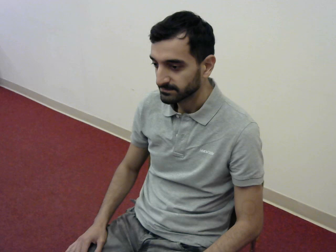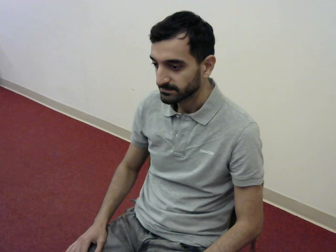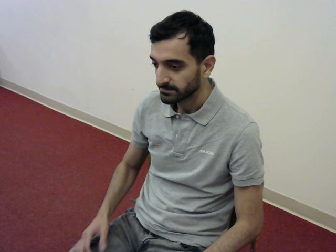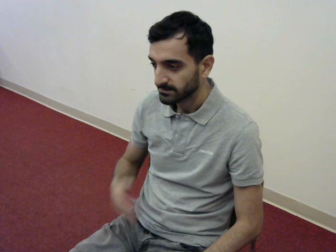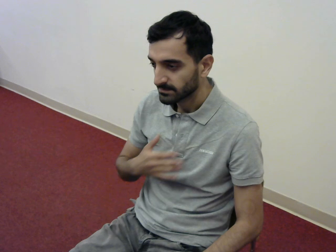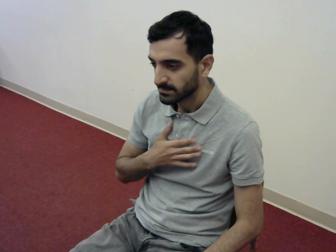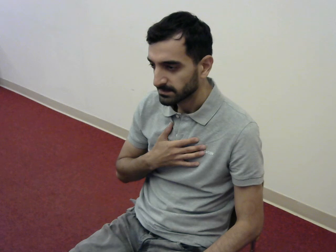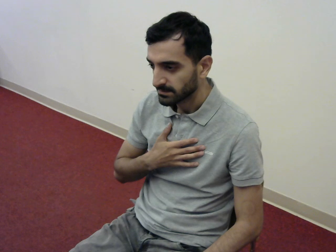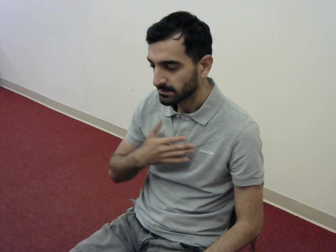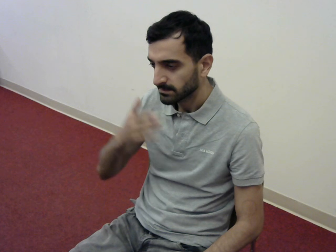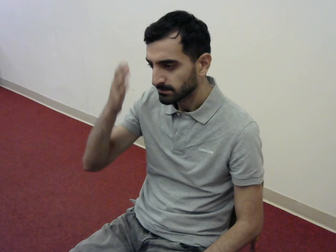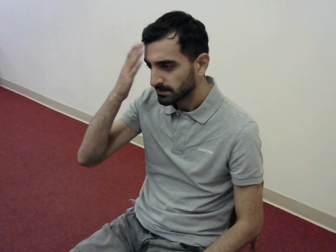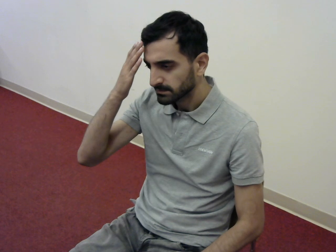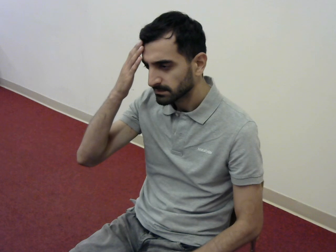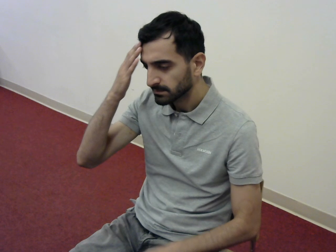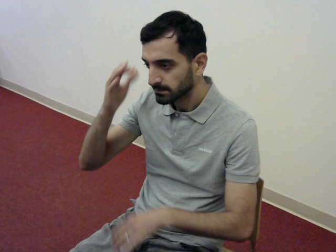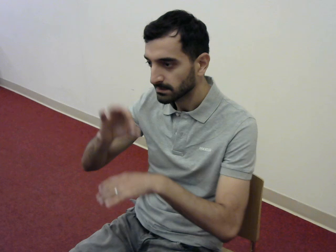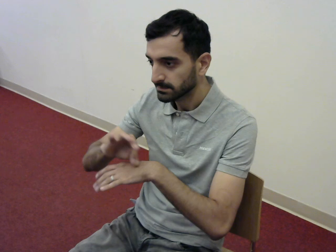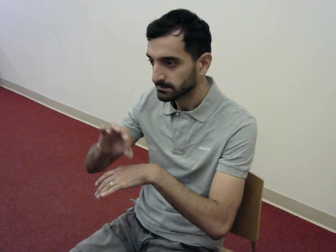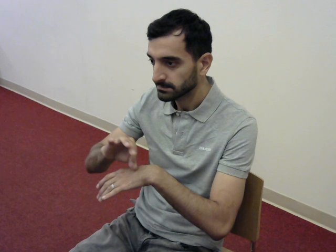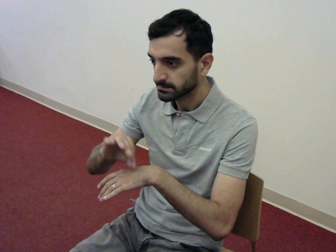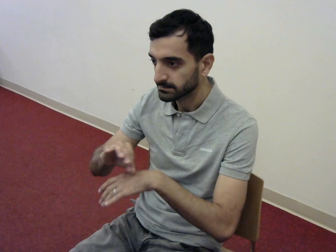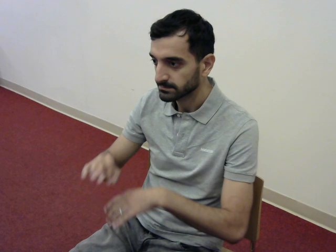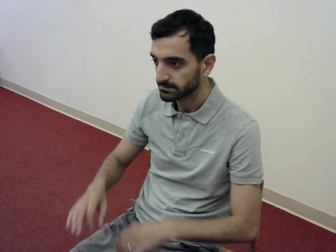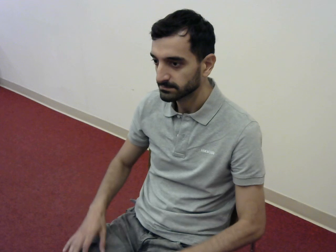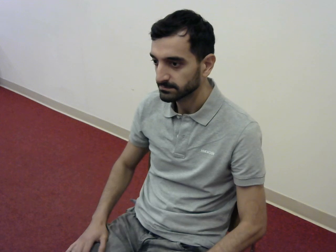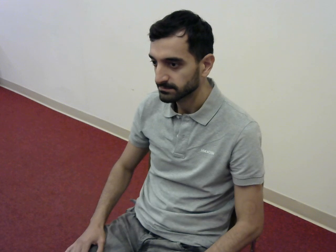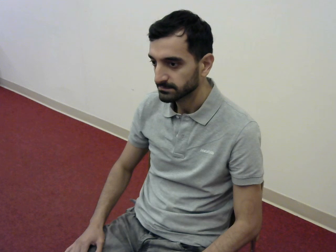Mənim başım ağrıyır